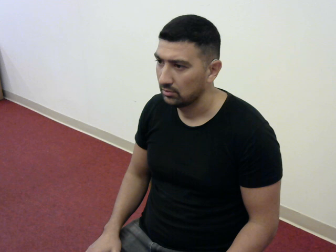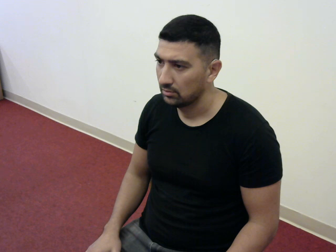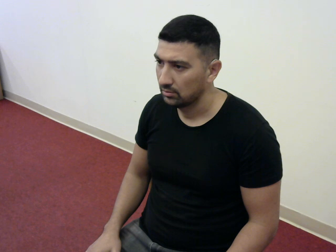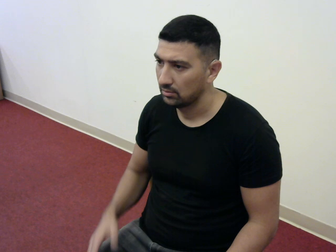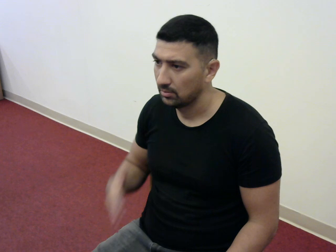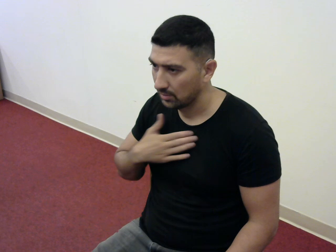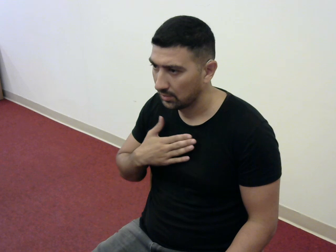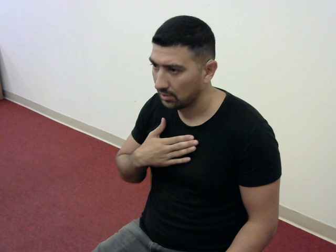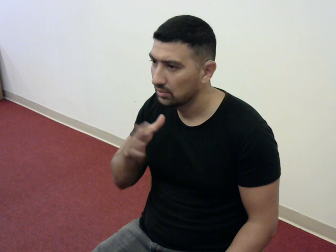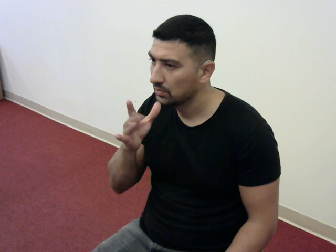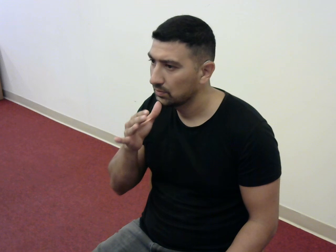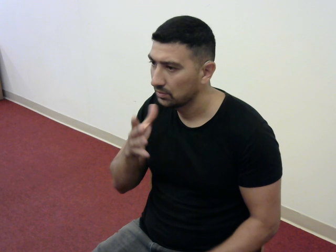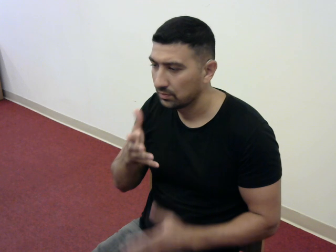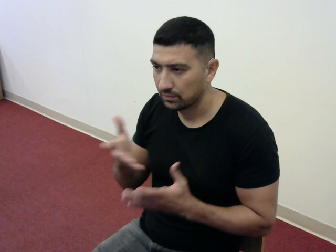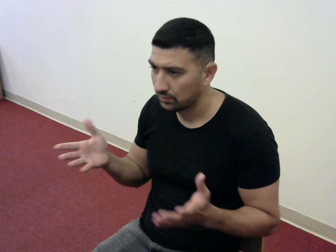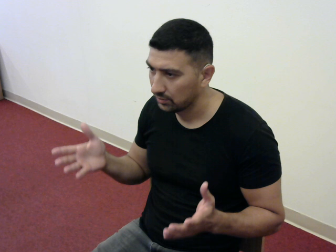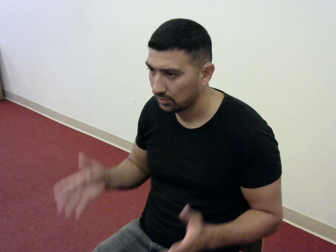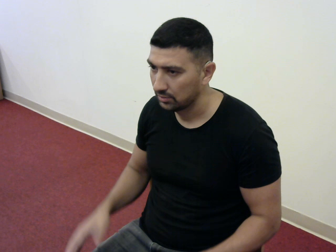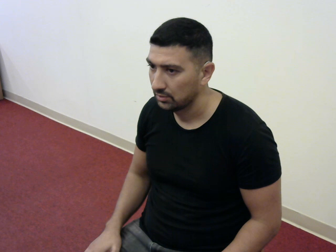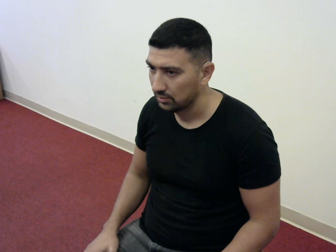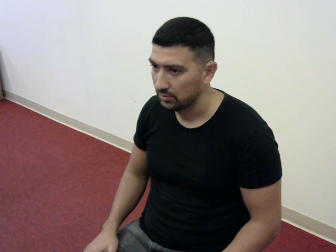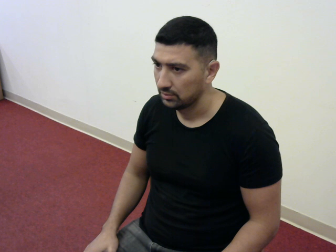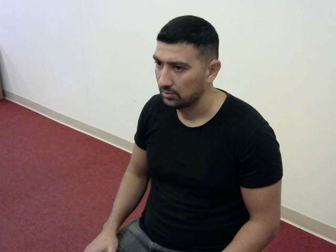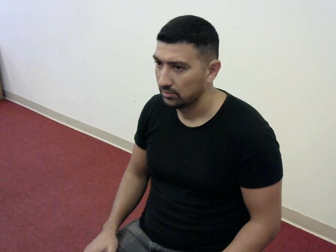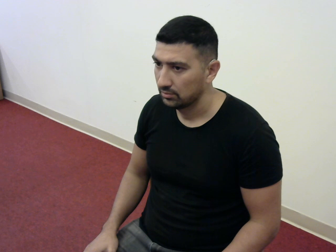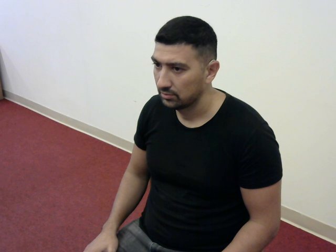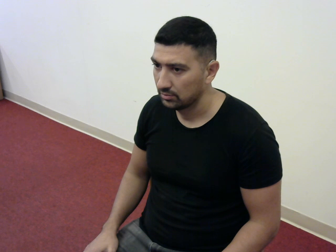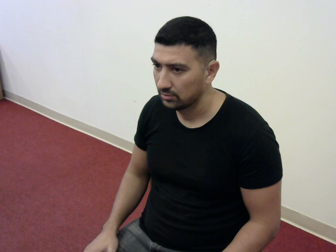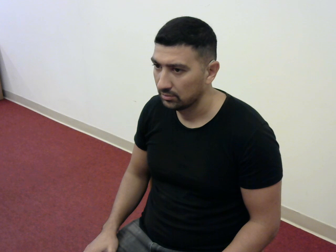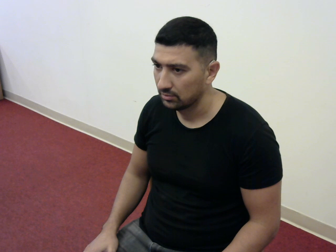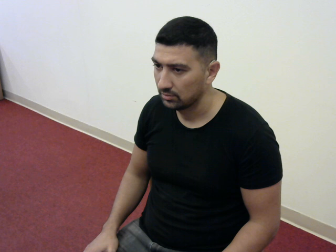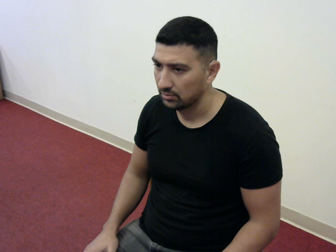Mənim vaxtım yoxdur